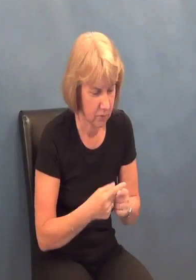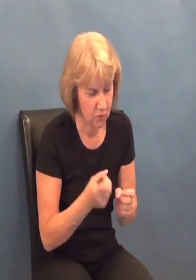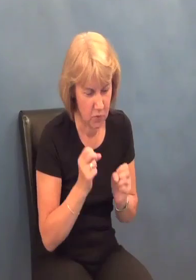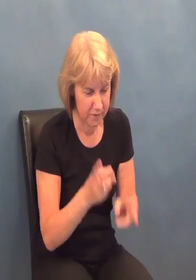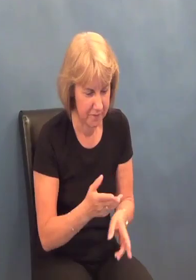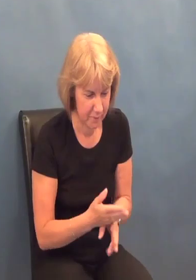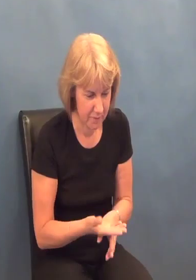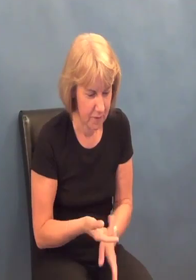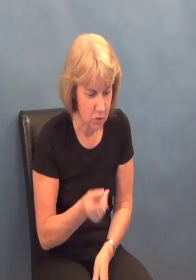Pasuje, okej, już.